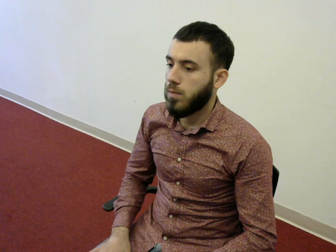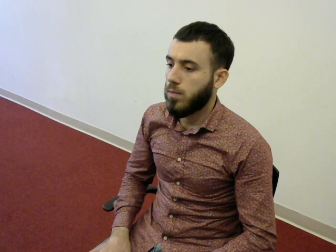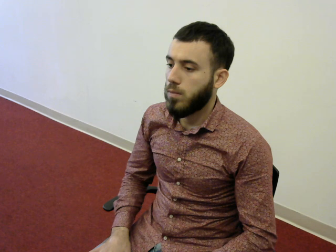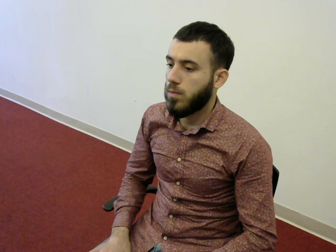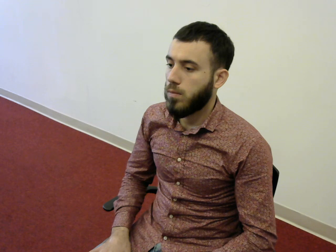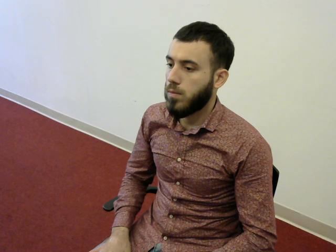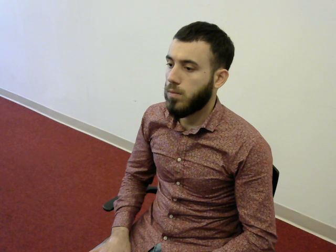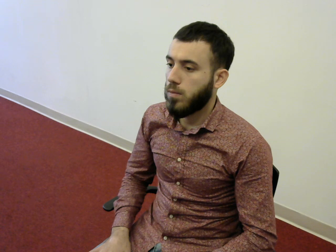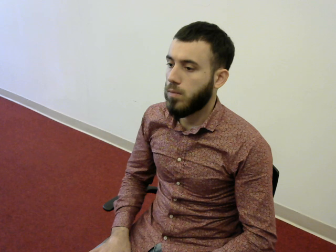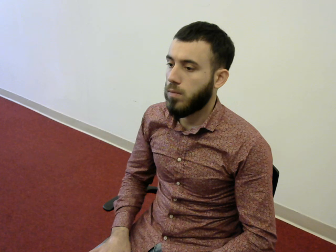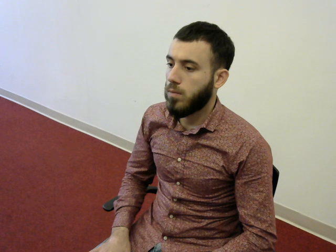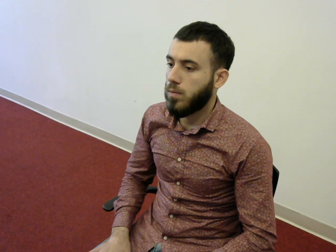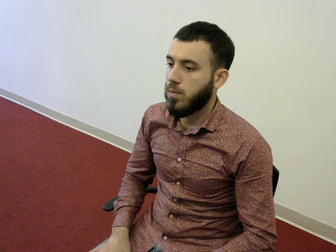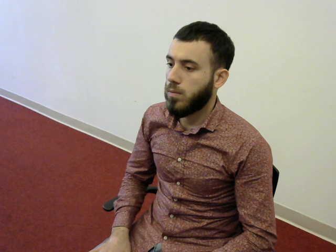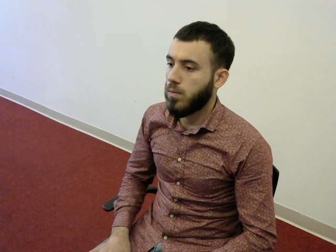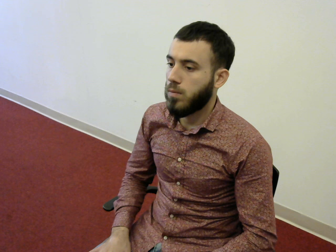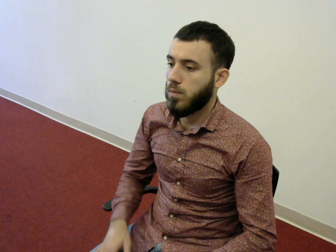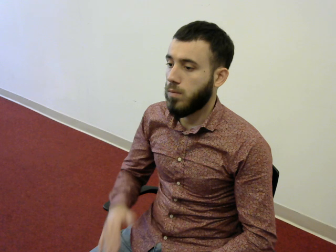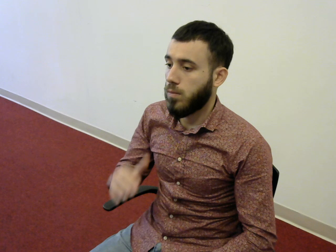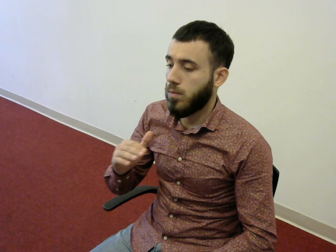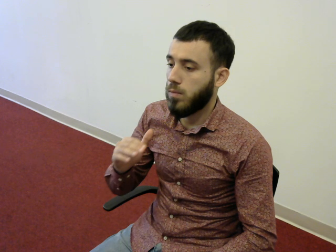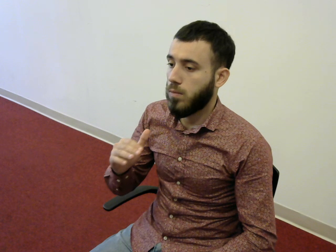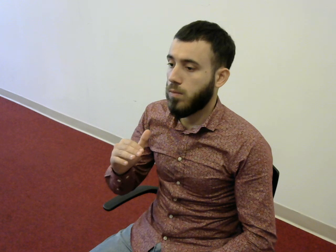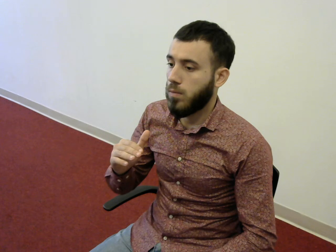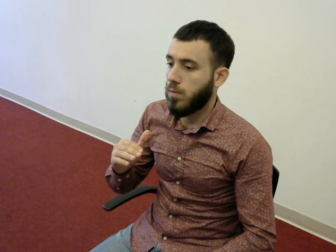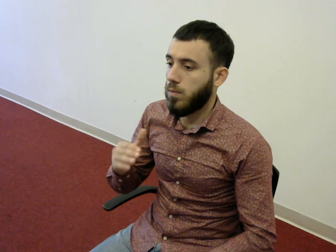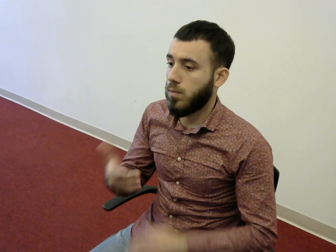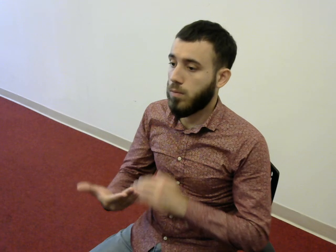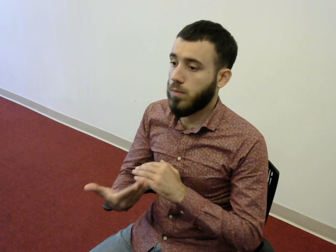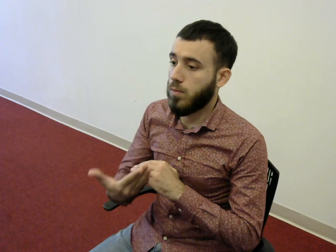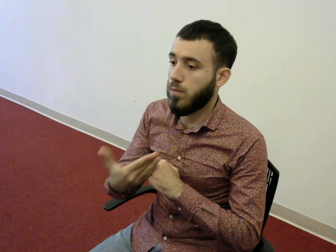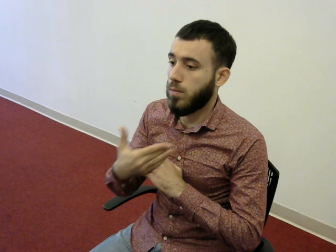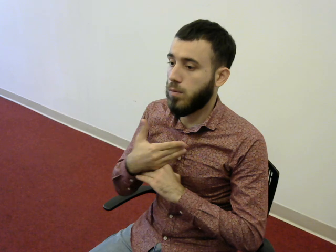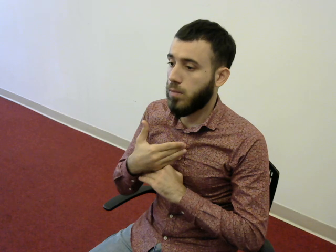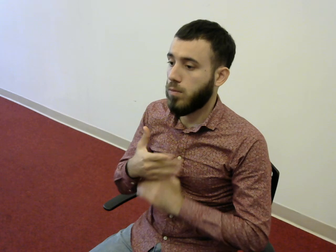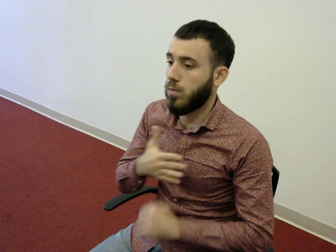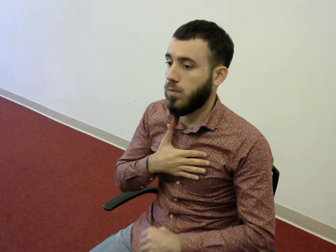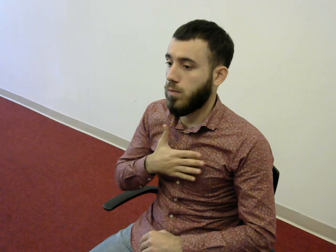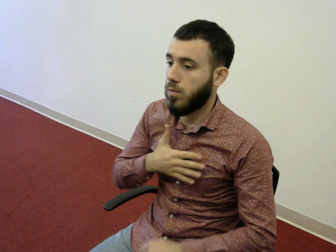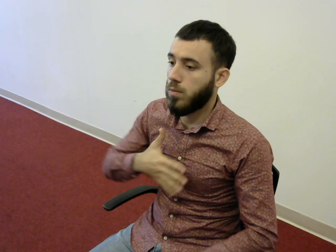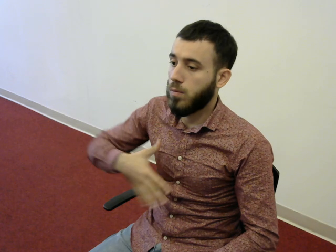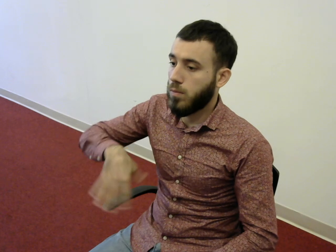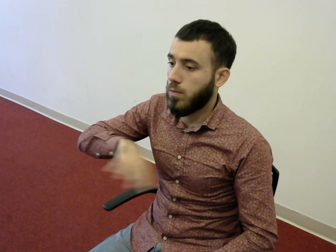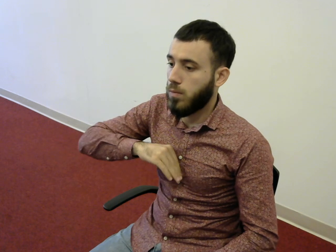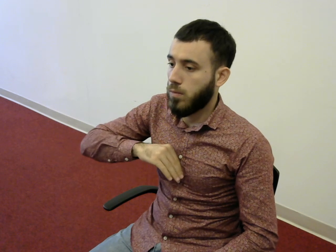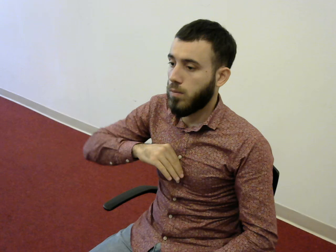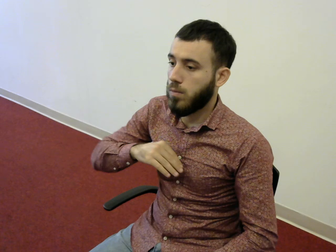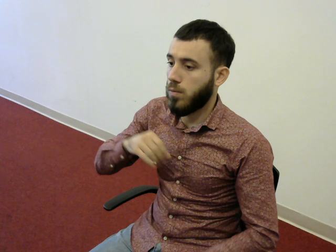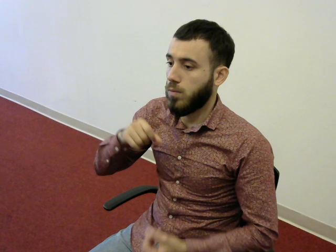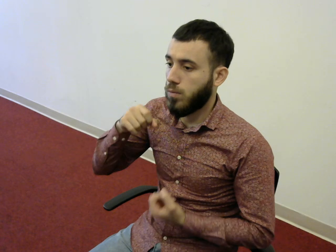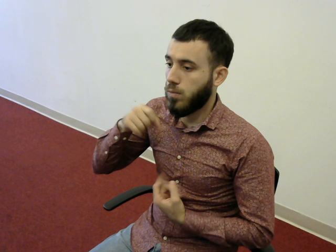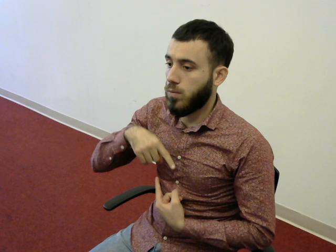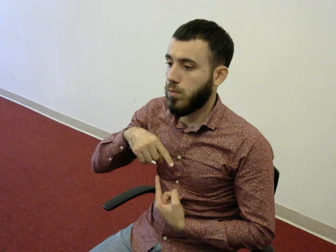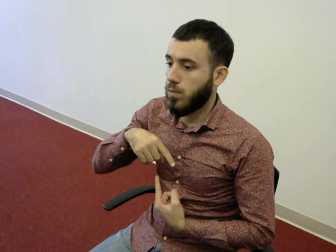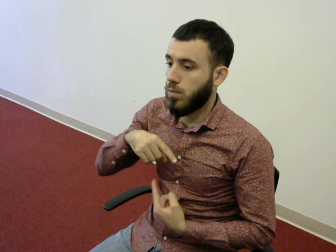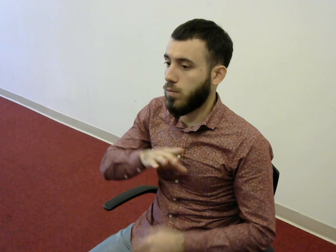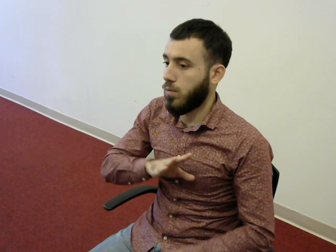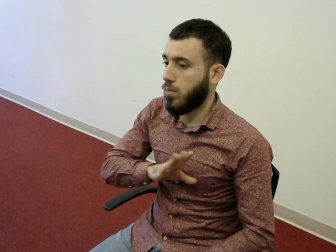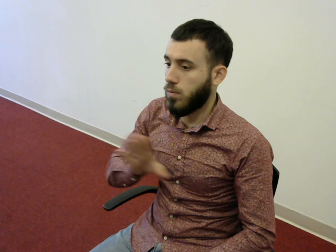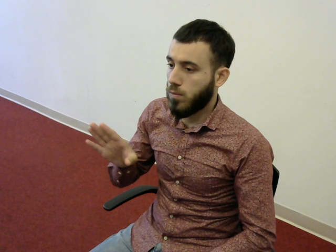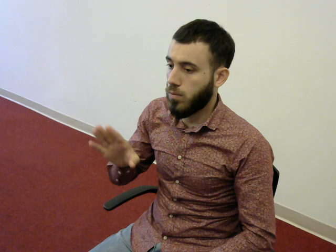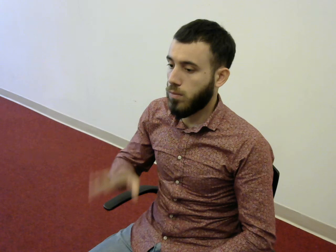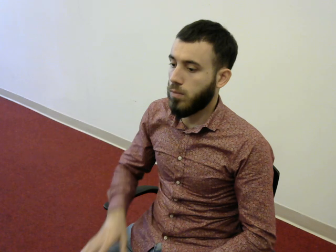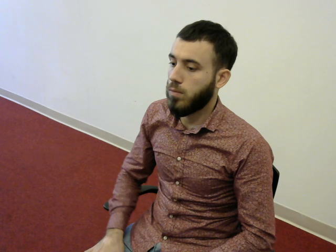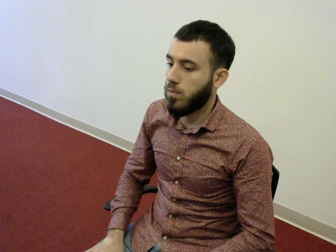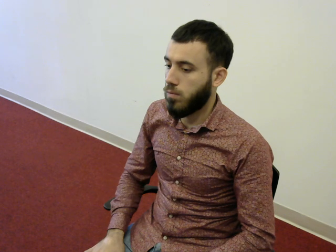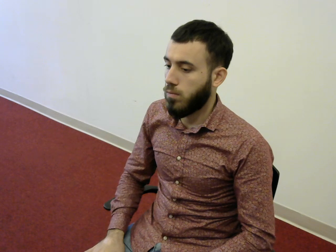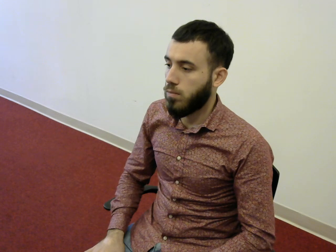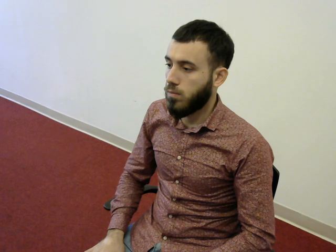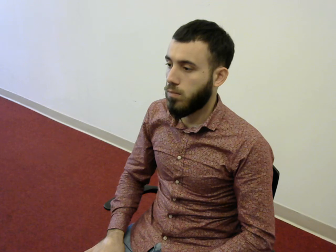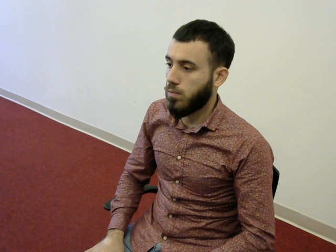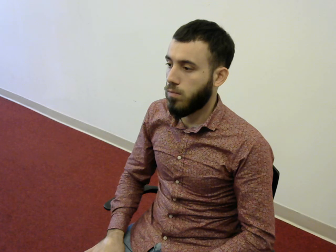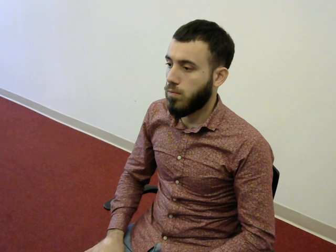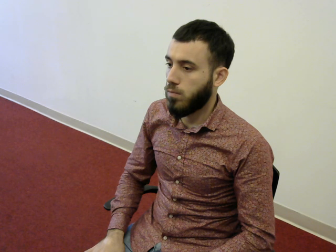Sizin müraciətiniz bizə uyğun deyildir